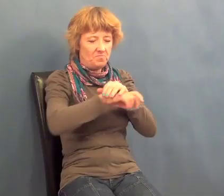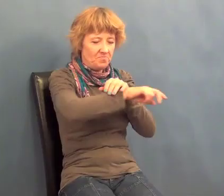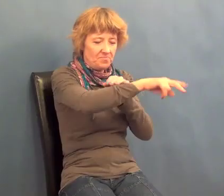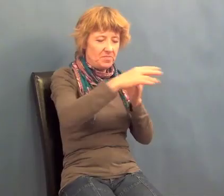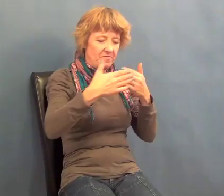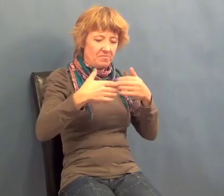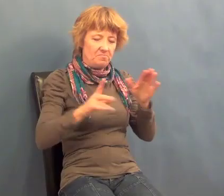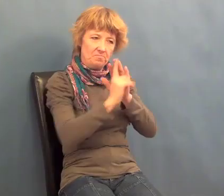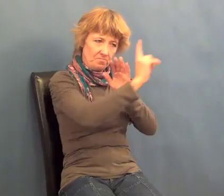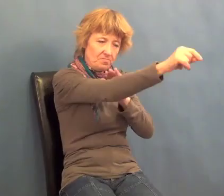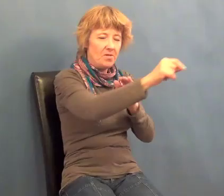Otworzył drzwi i poszedł.